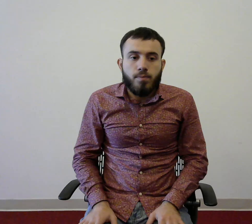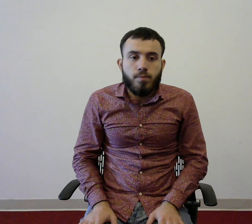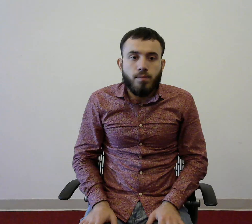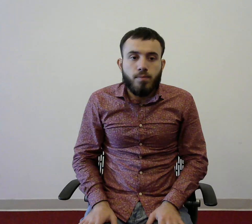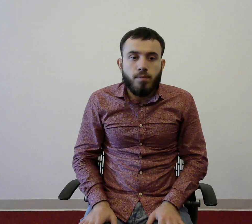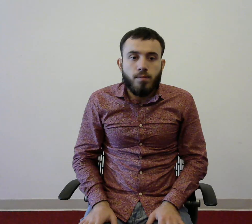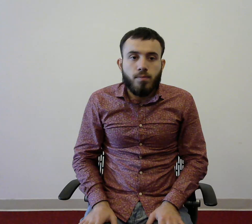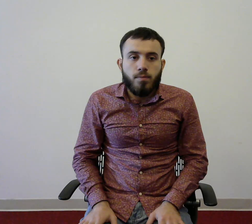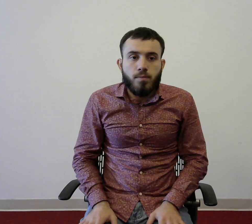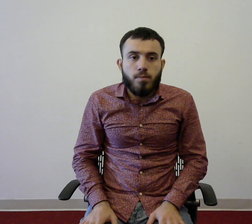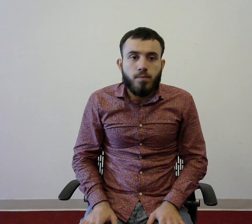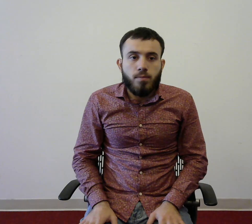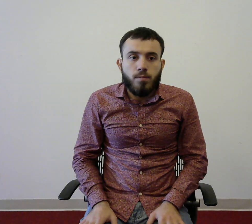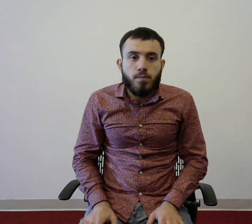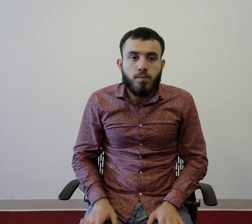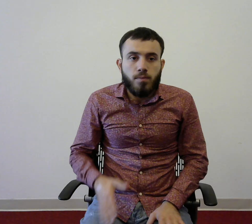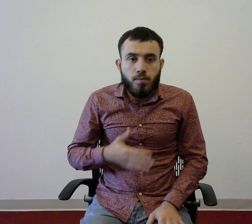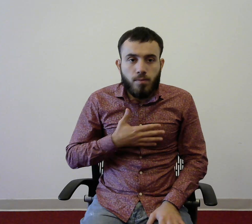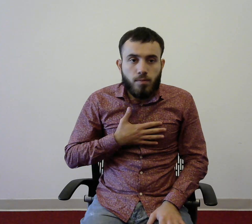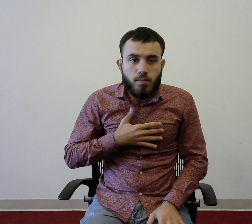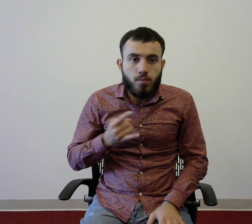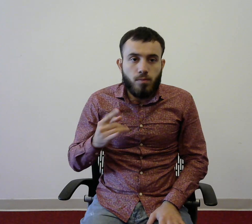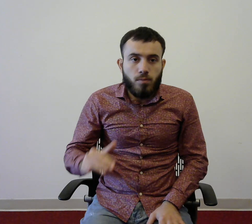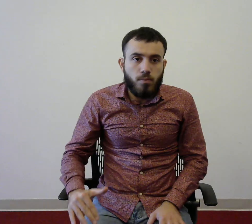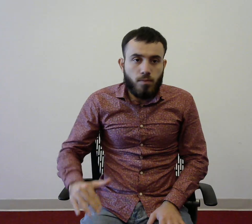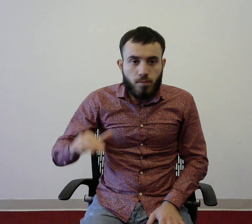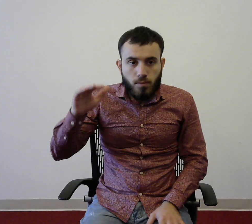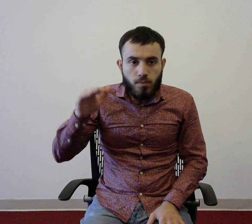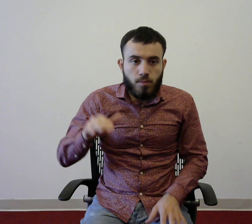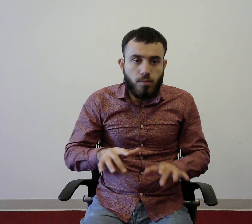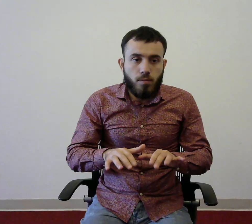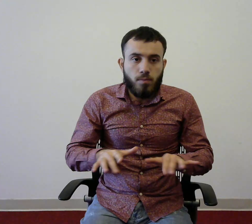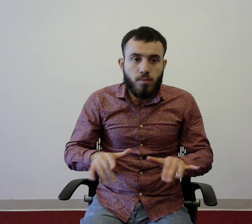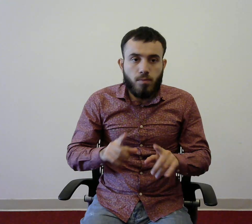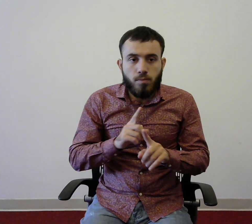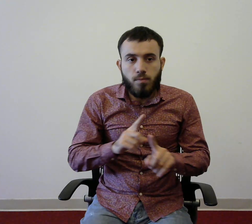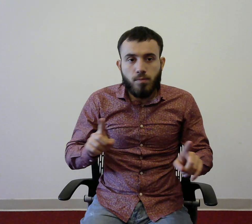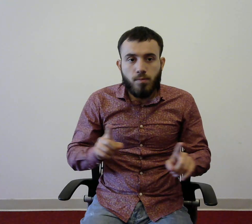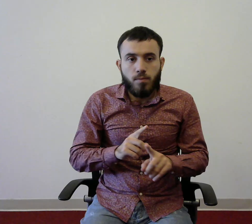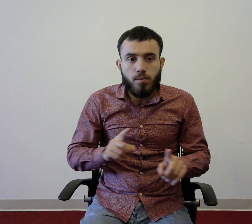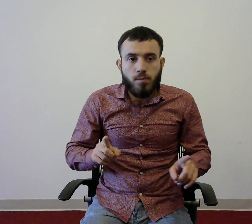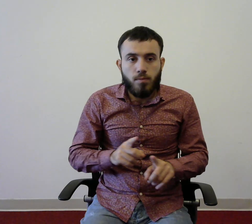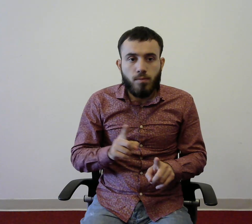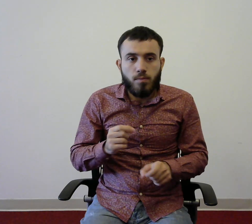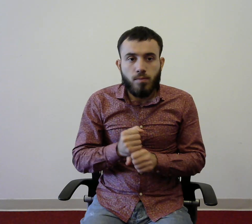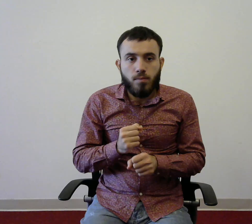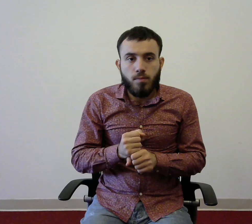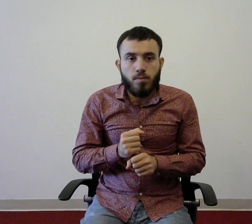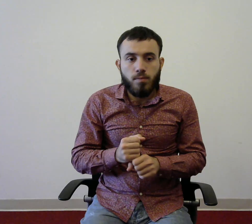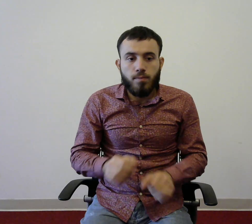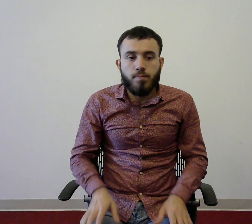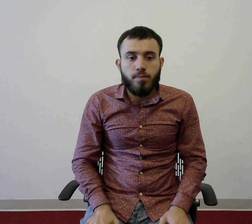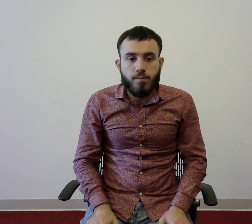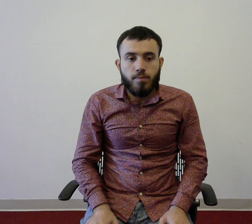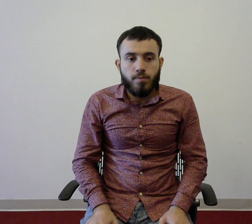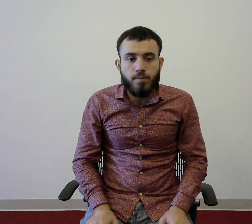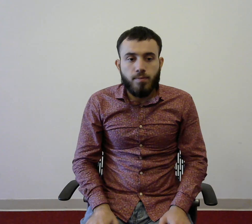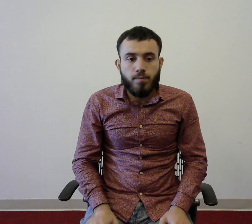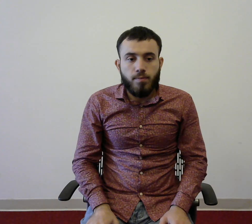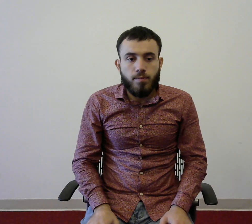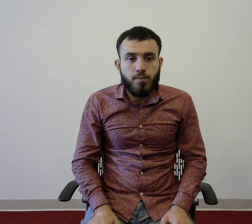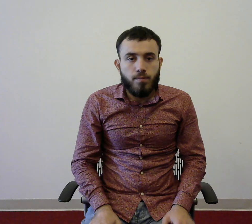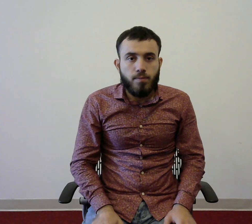Mən uşaq vaxtından pianoda ifa edirəm